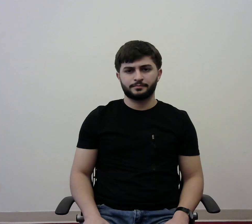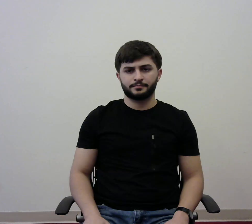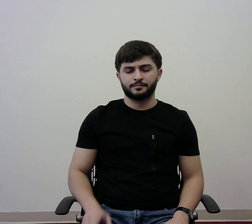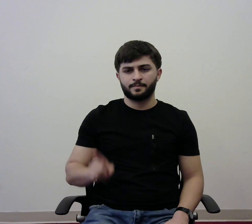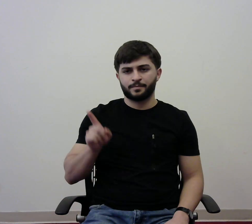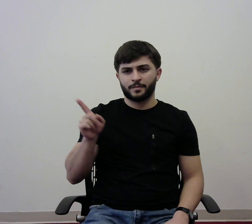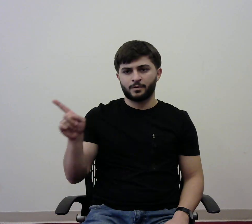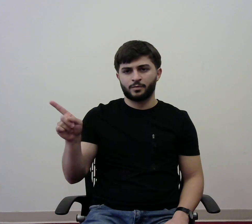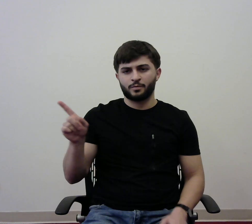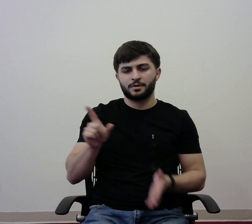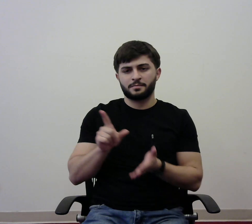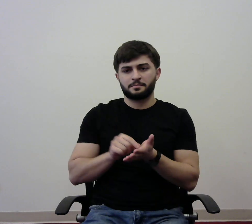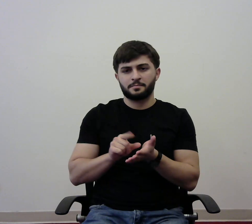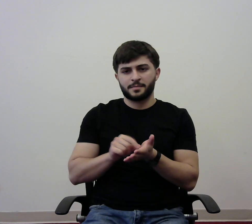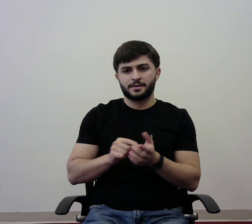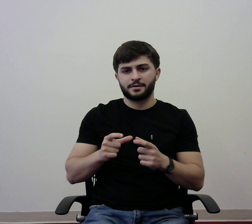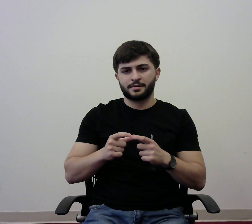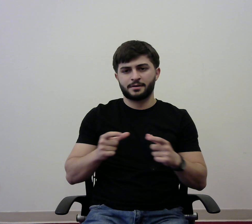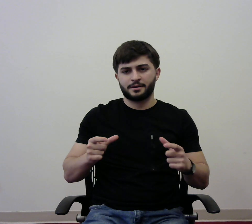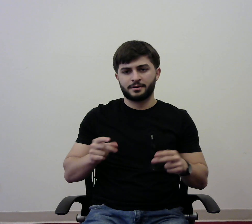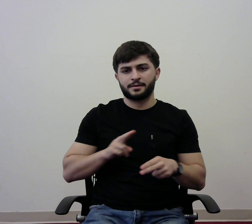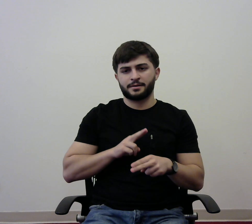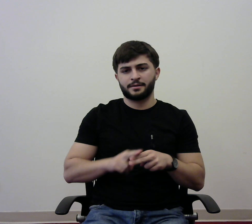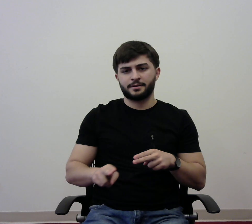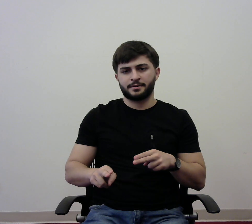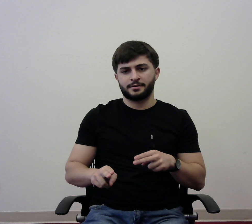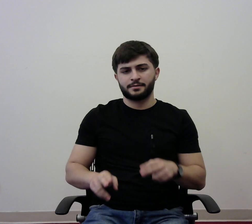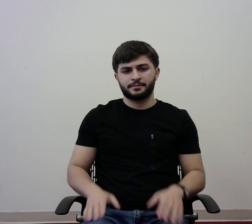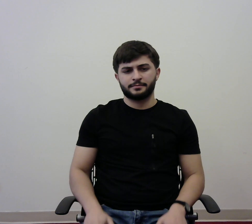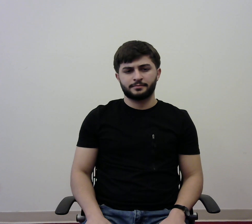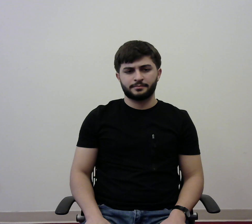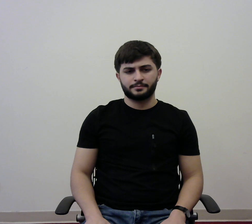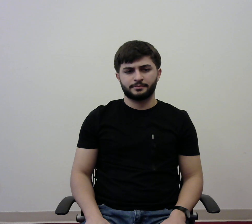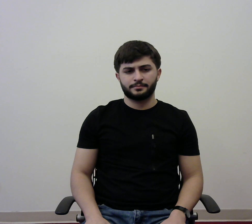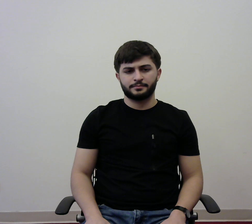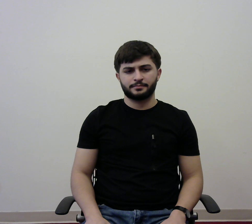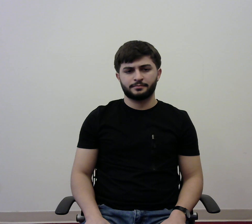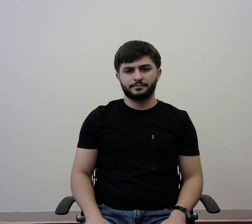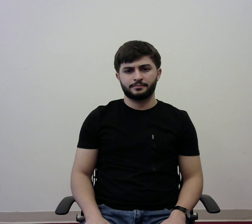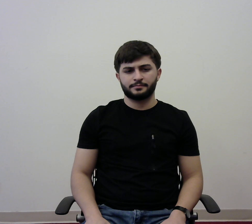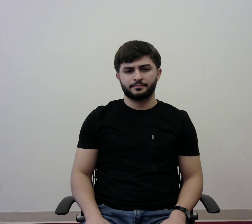O pensiya kartını itirib